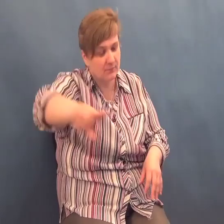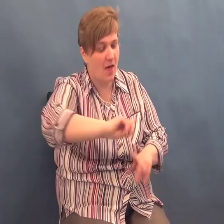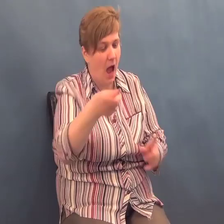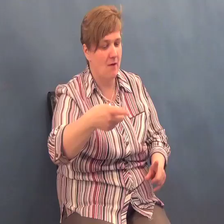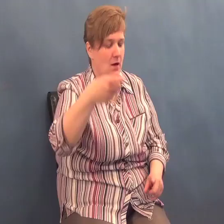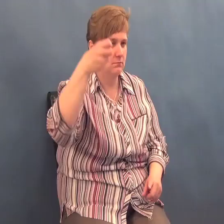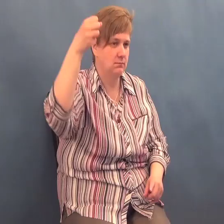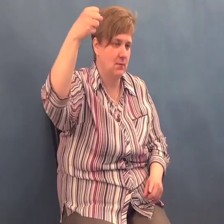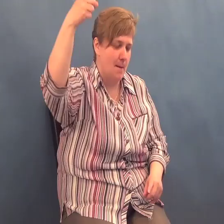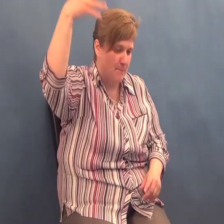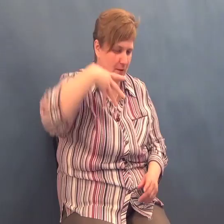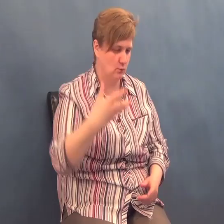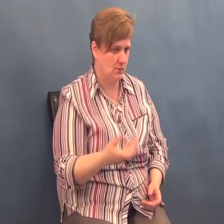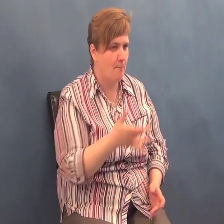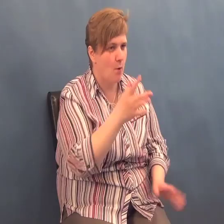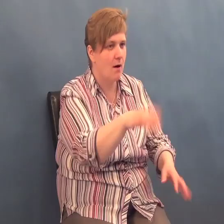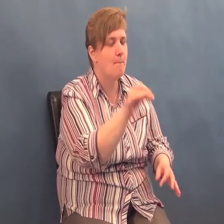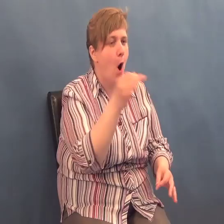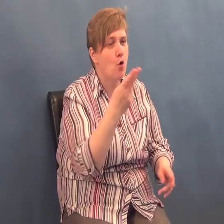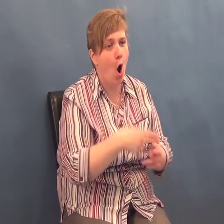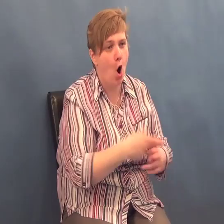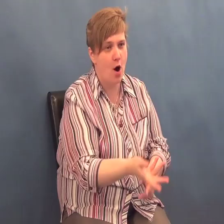Nie wolno mu brać prysznica, bo może jest chory?